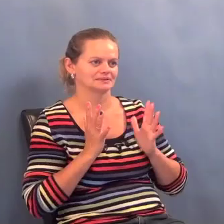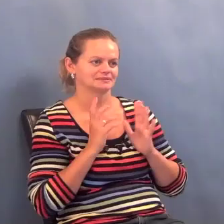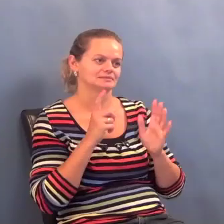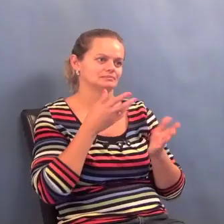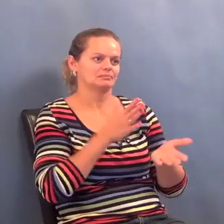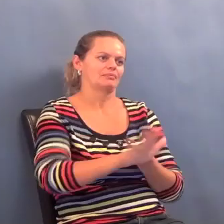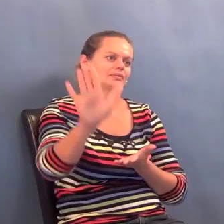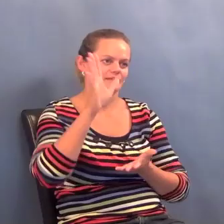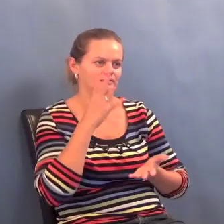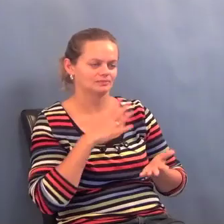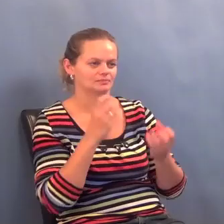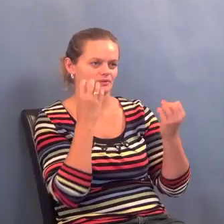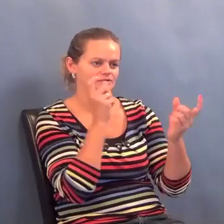Robić niebezpieczne rzeczy, można się poślizgnąć.